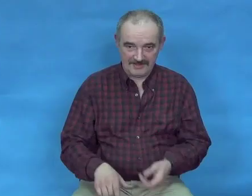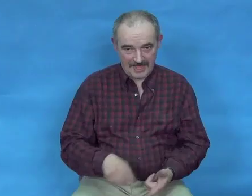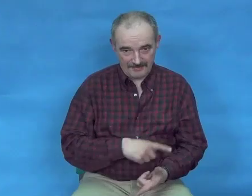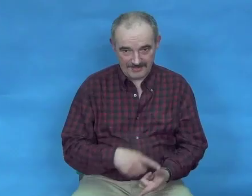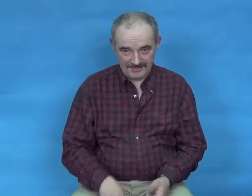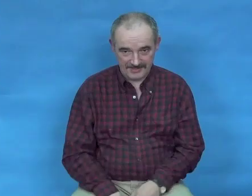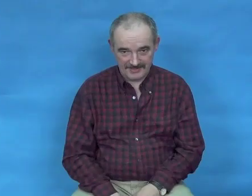Albo, albo.